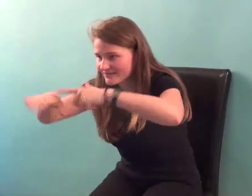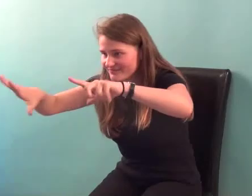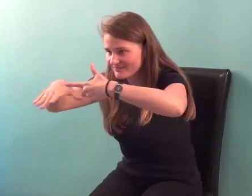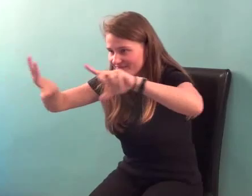Dwudziesty siódmy.